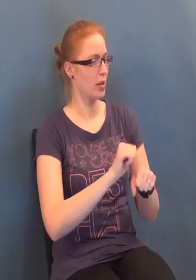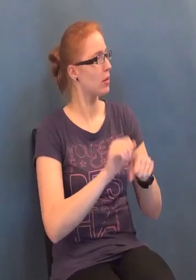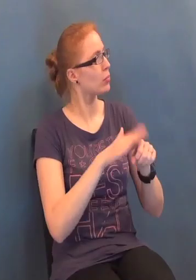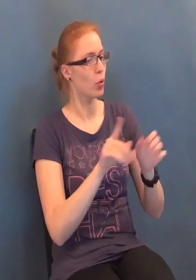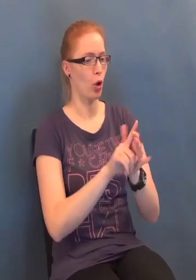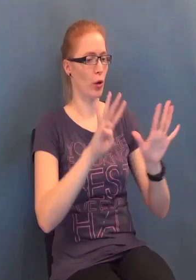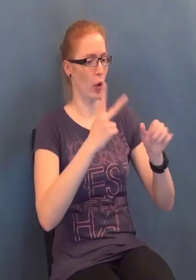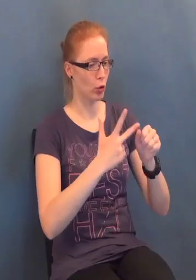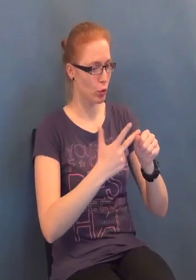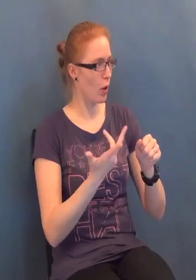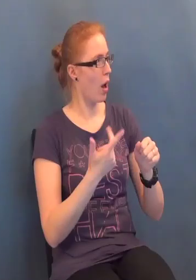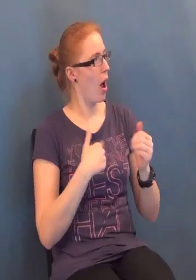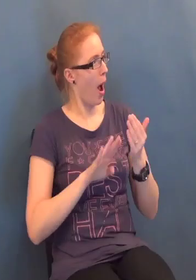Bo tam jest napisane na przykład do dziewiątej trzydzieści.